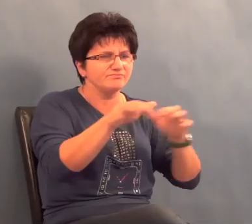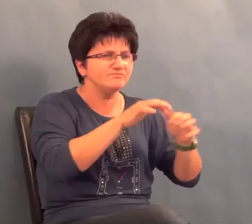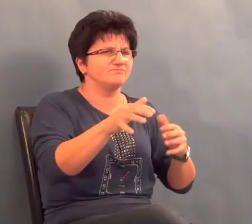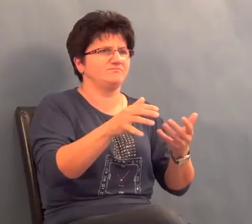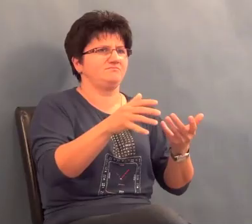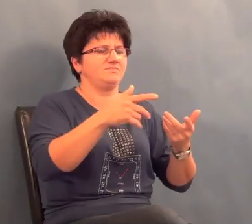"Co się stało?"